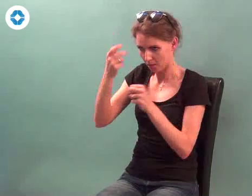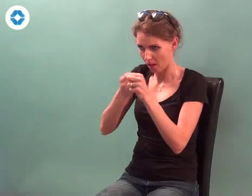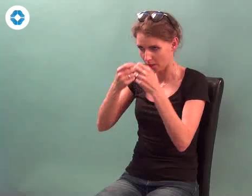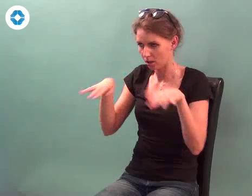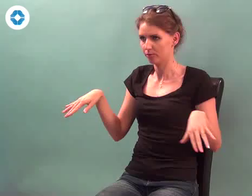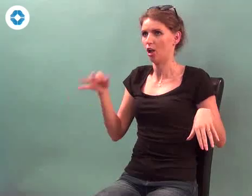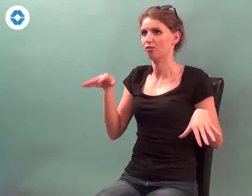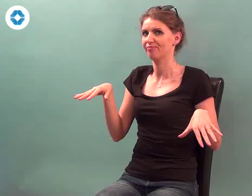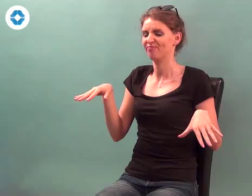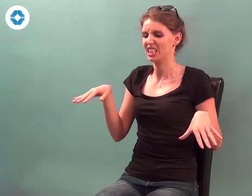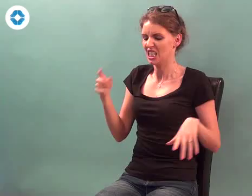Kot nie wie co zrobić, zastanawia się.